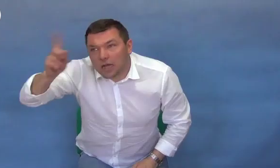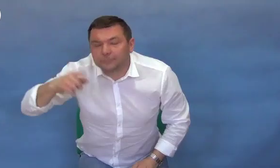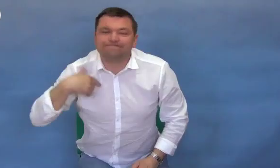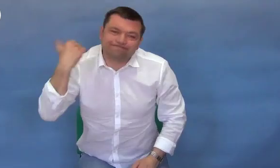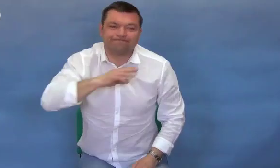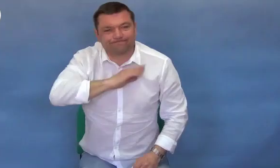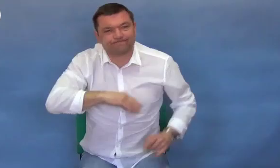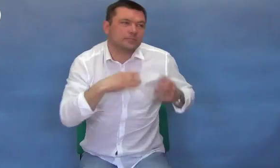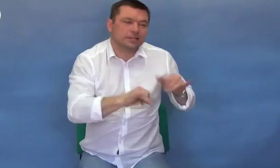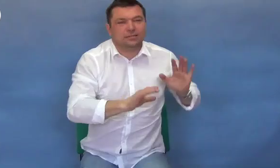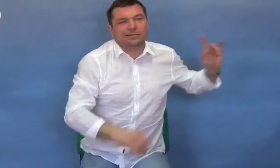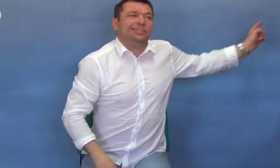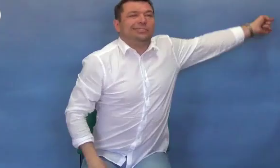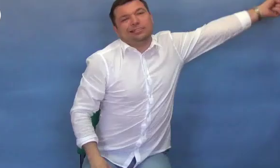Muszę wytrzymać i iść gdzieś indziej.